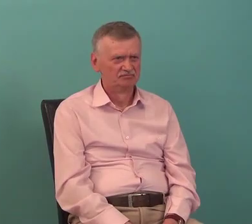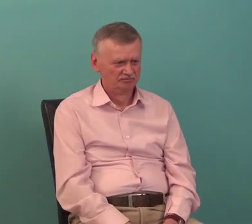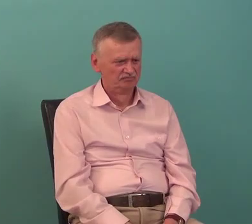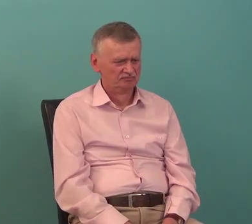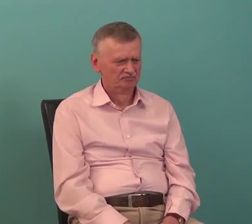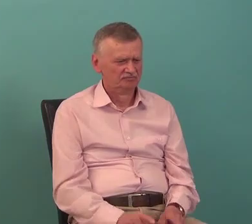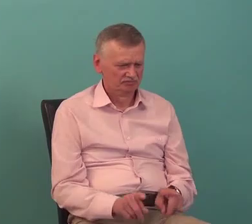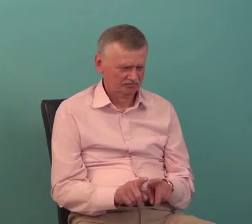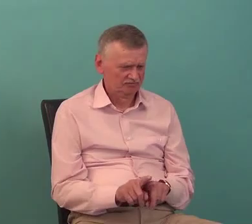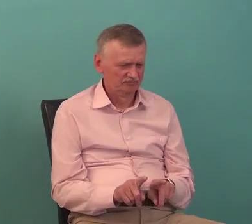To samo.